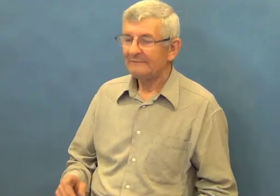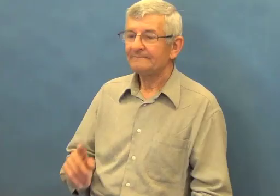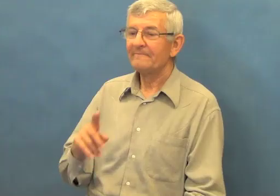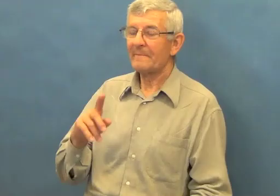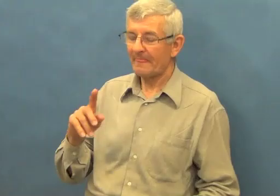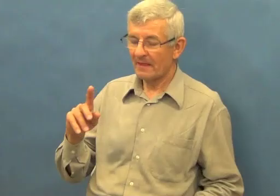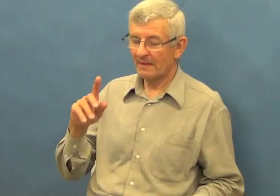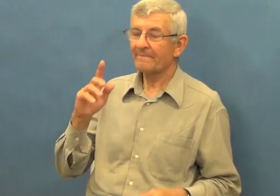I...